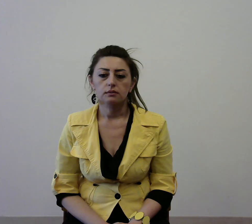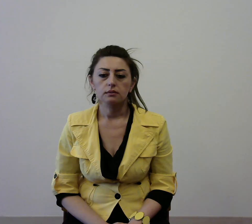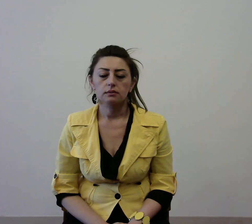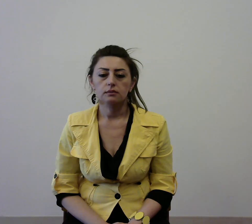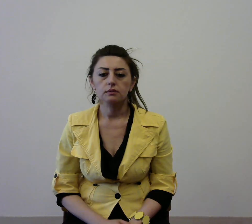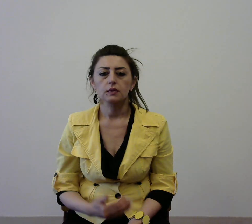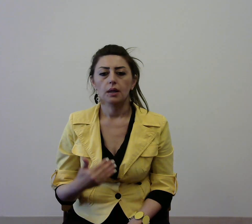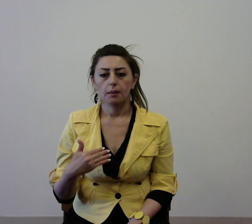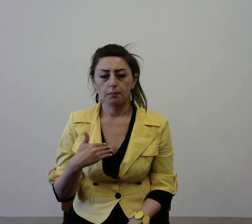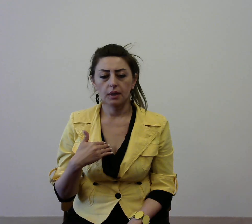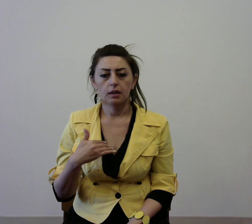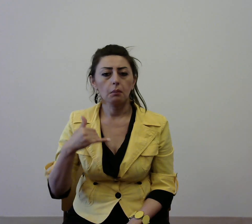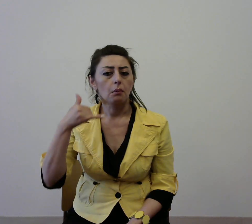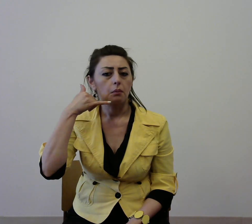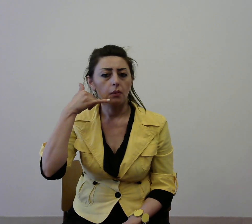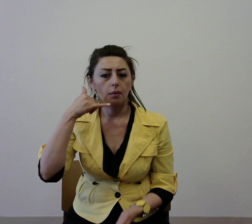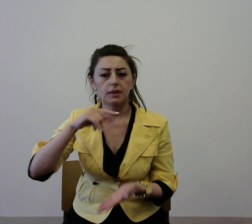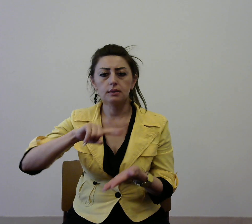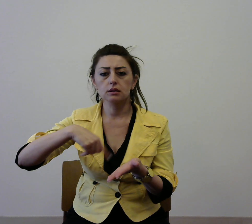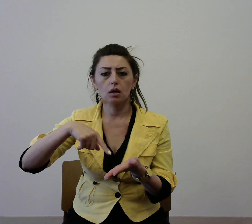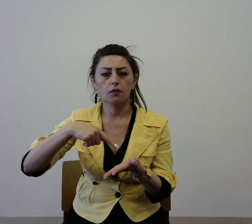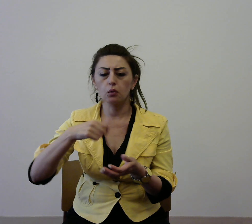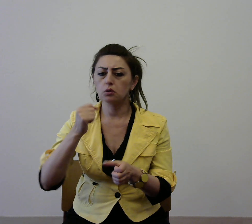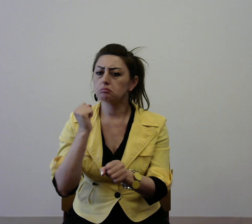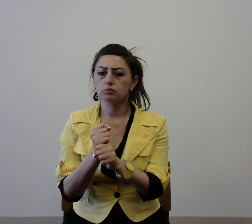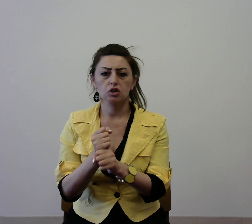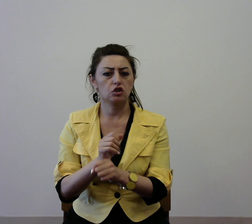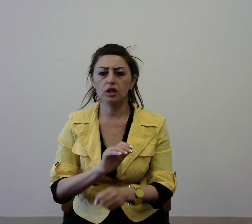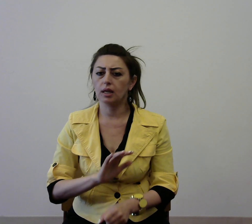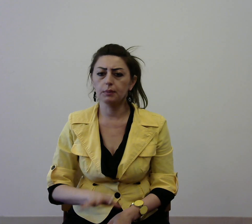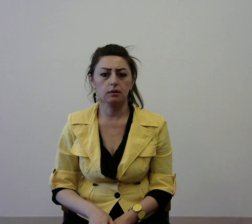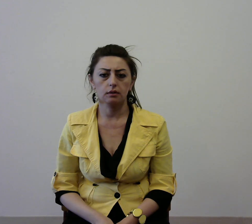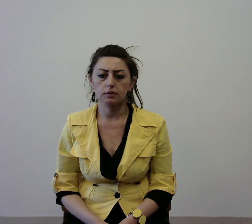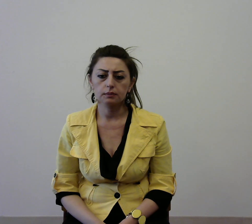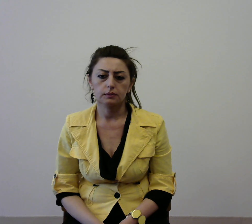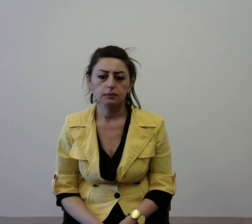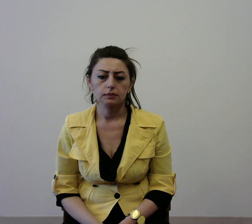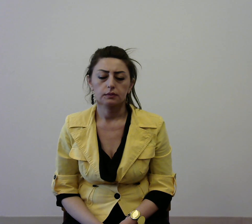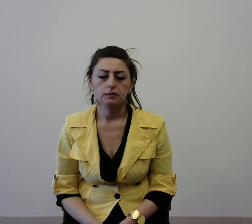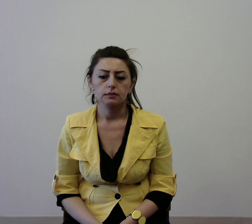Mənim mobil telefonum işləmir